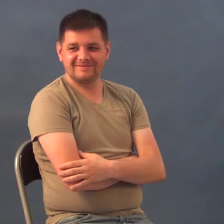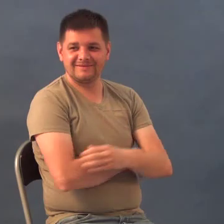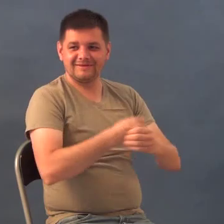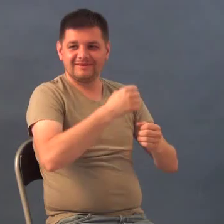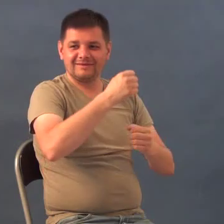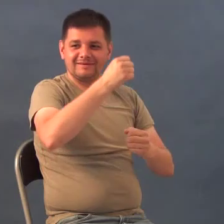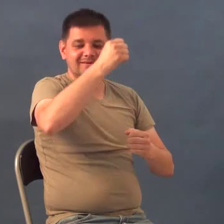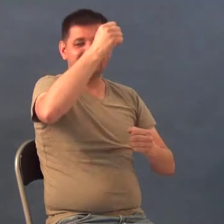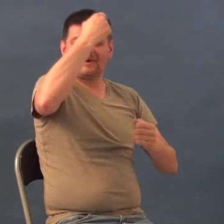Rura, nie.